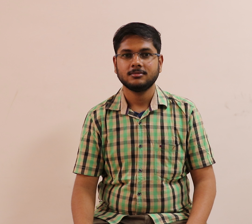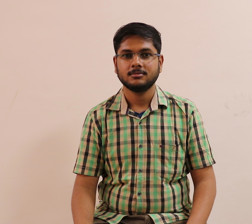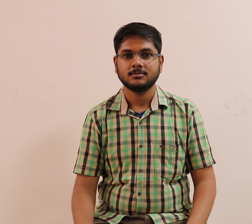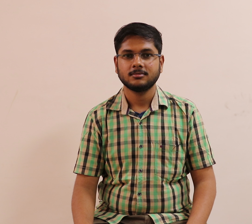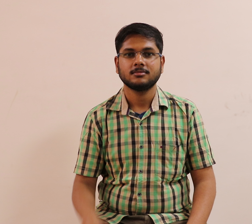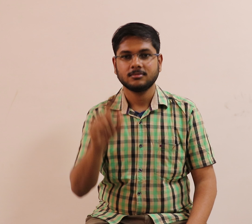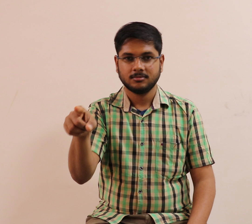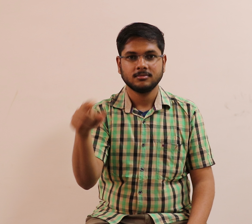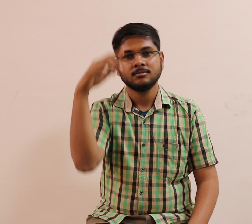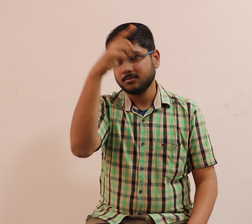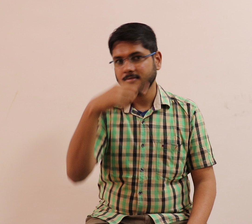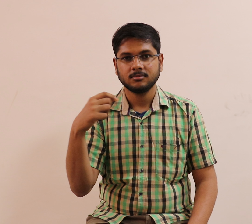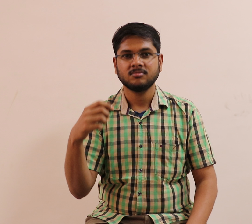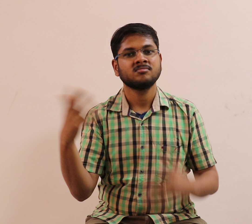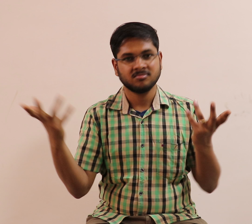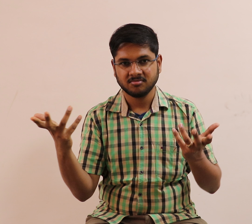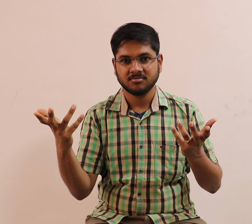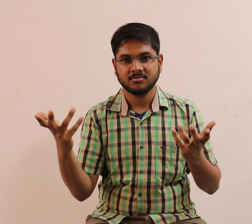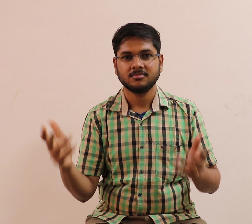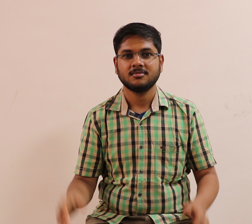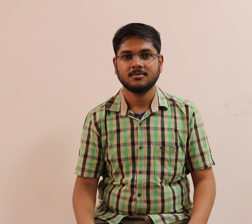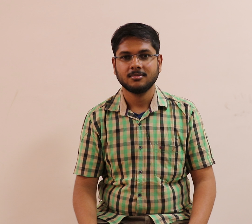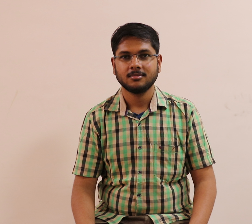what happened